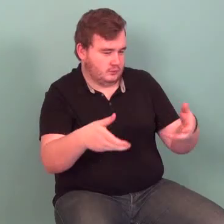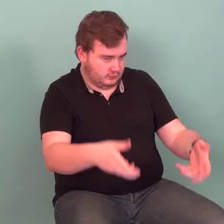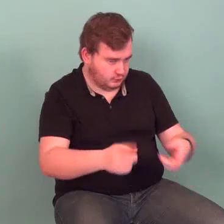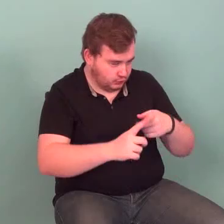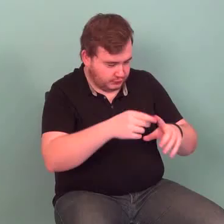Miska jest pełna.